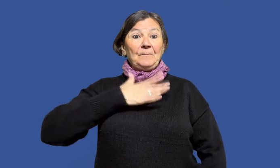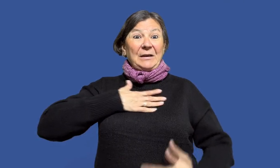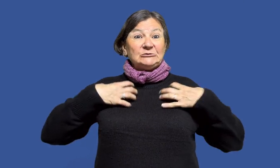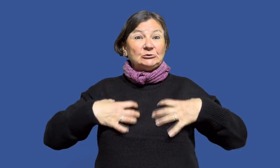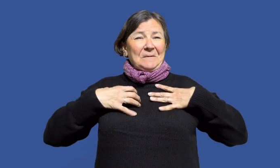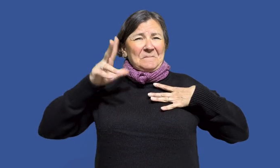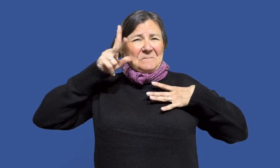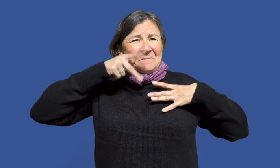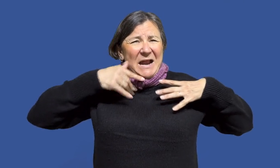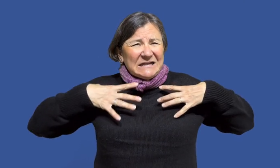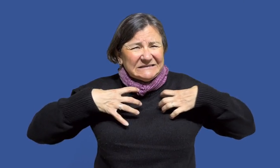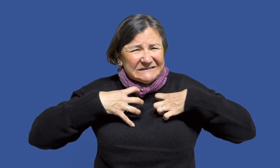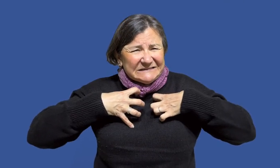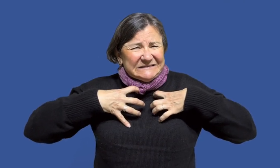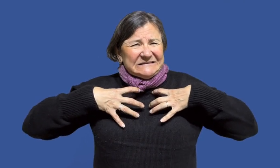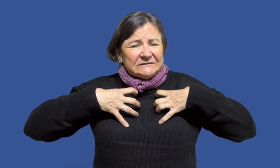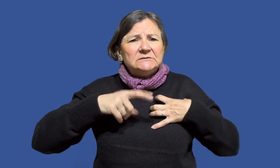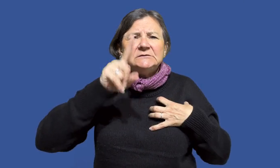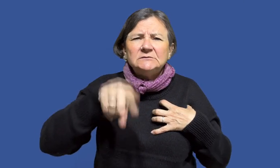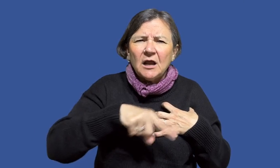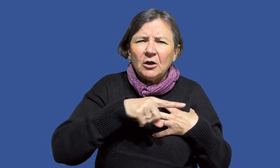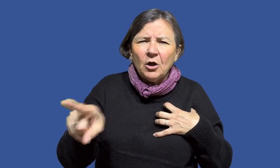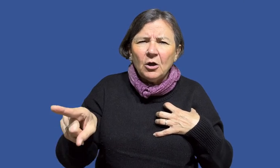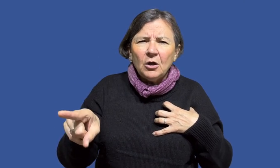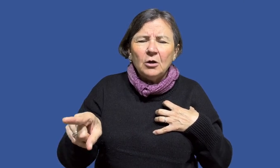Notes dolor o pressió al pit?